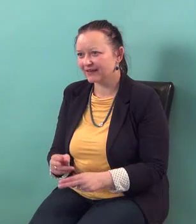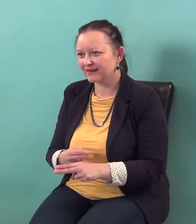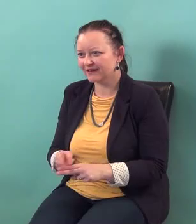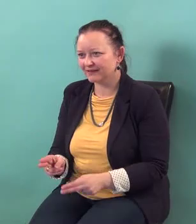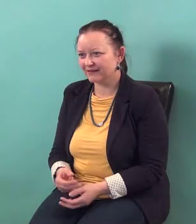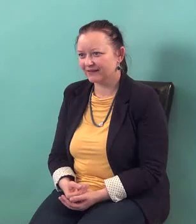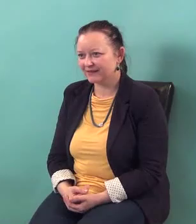Kiedy?